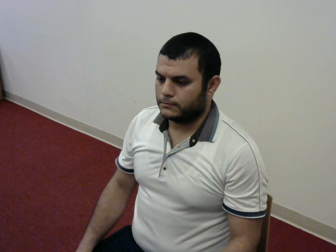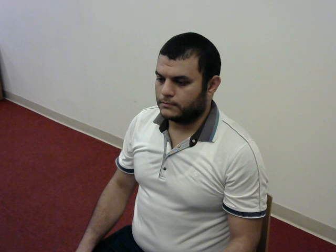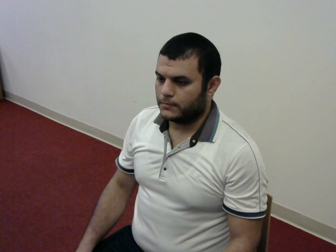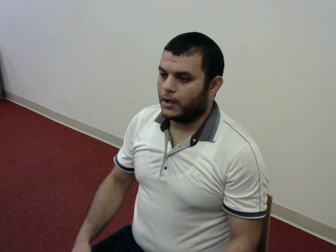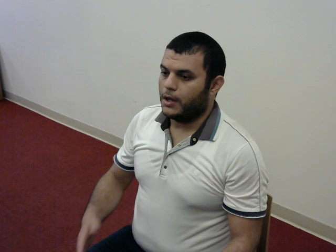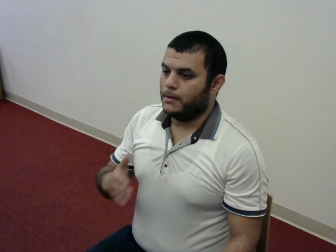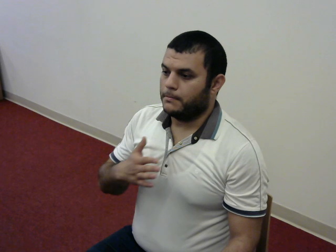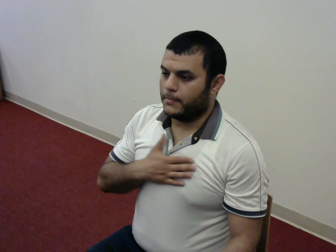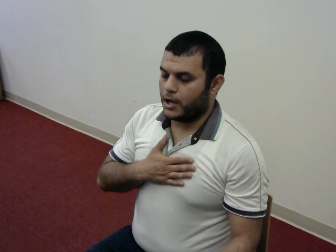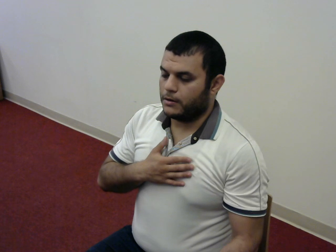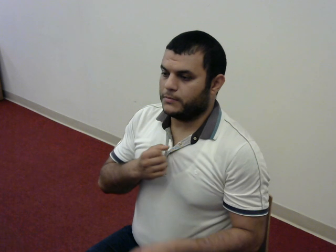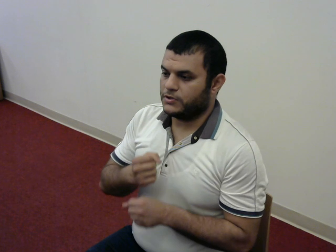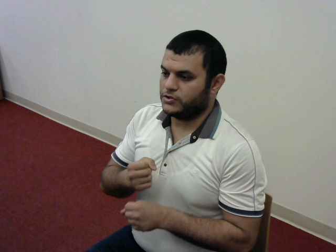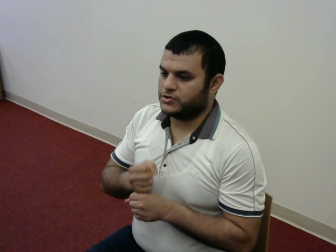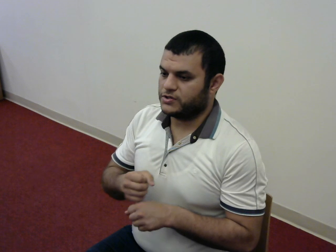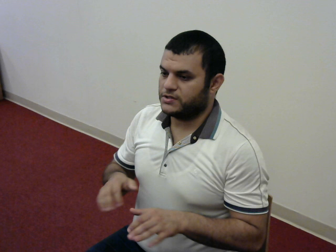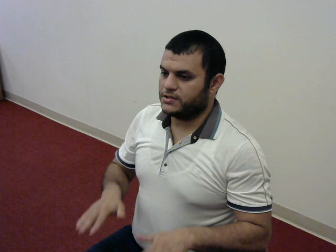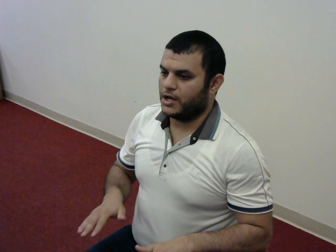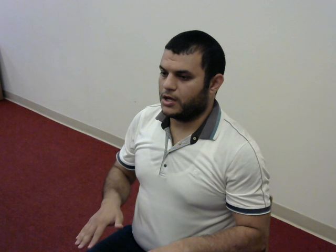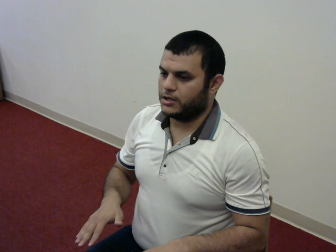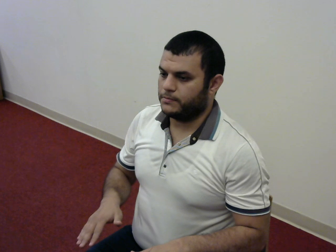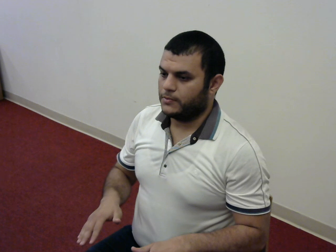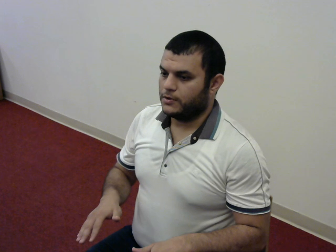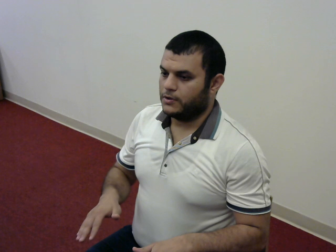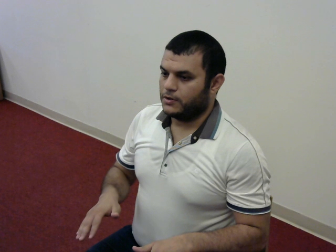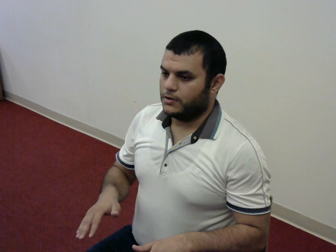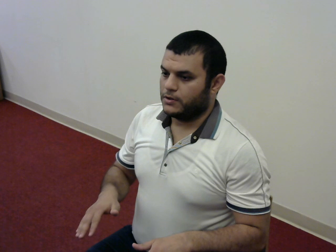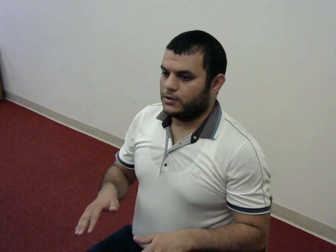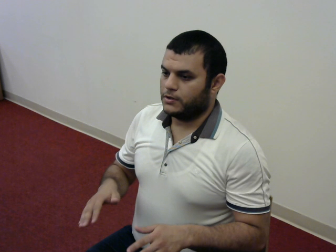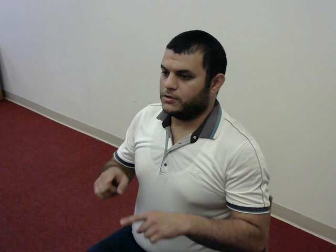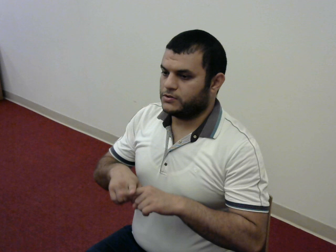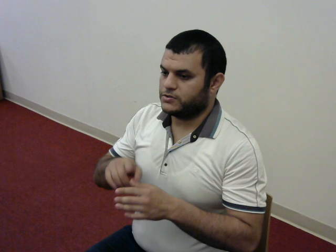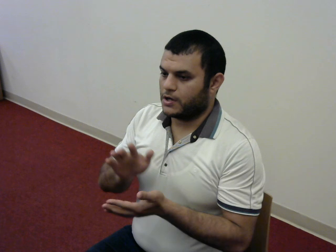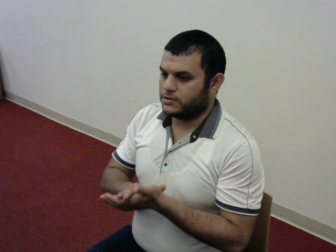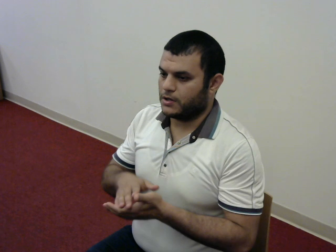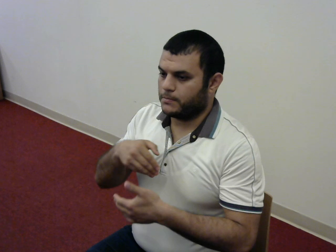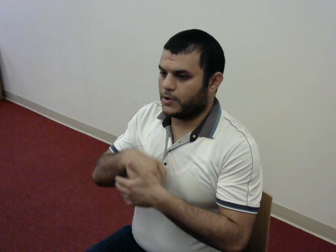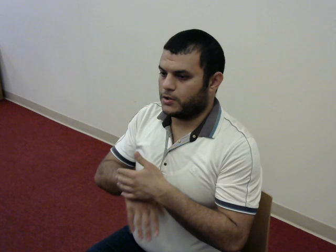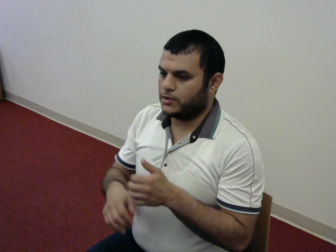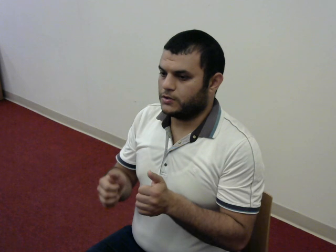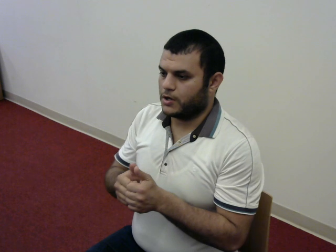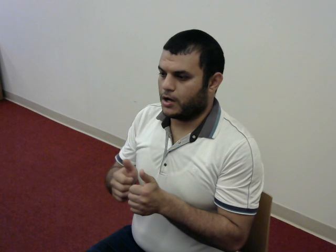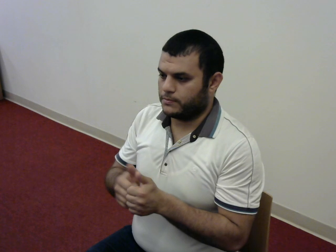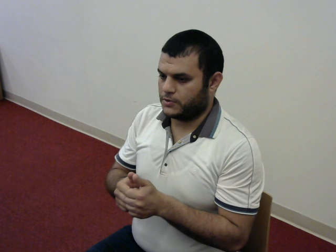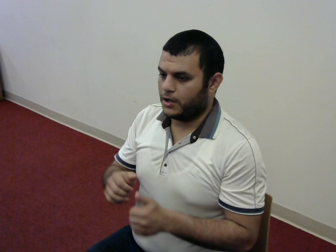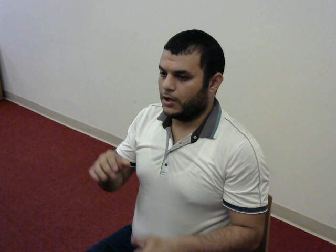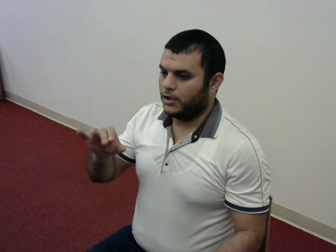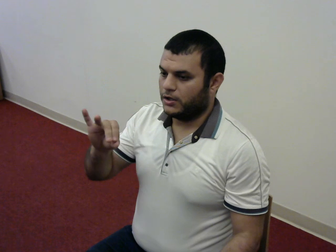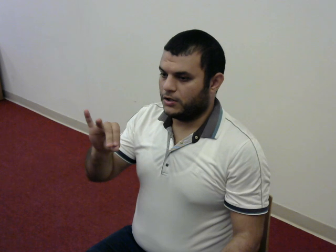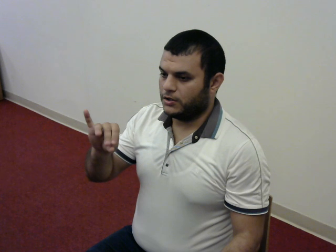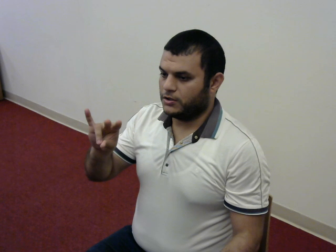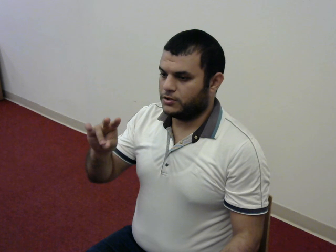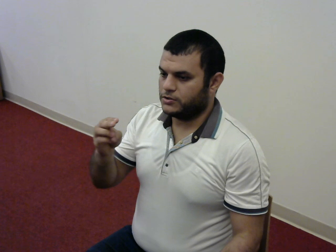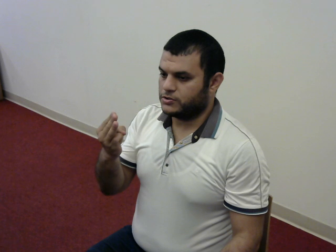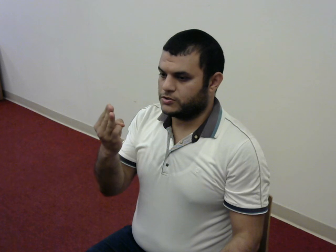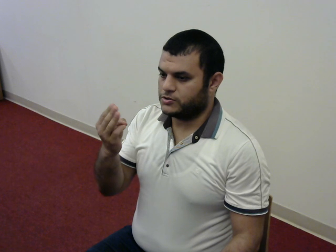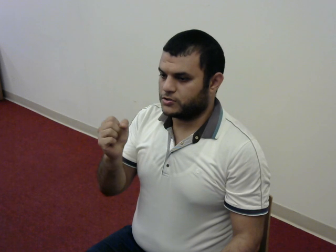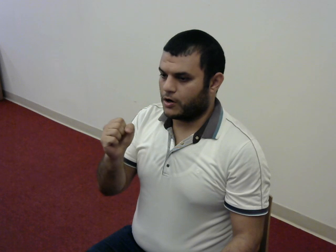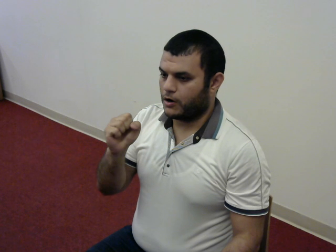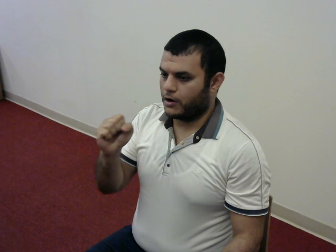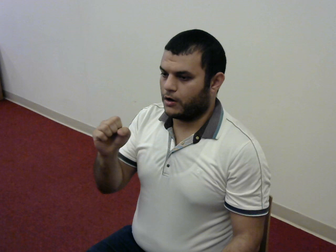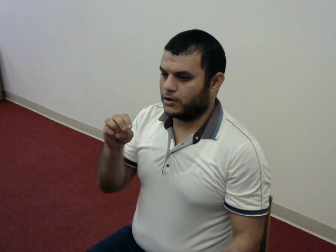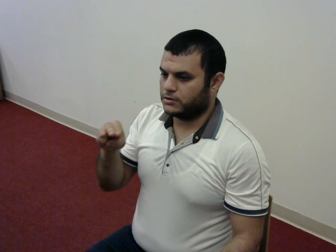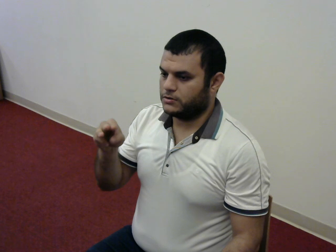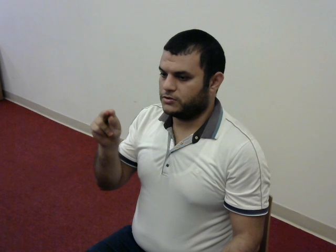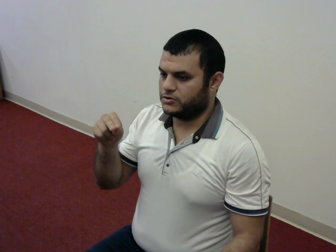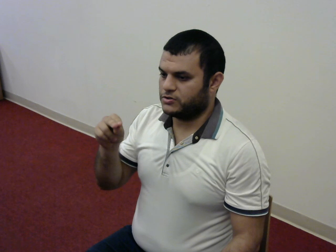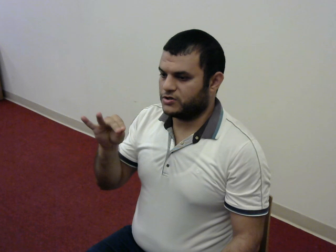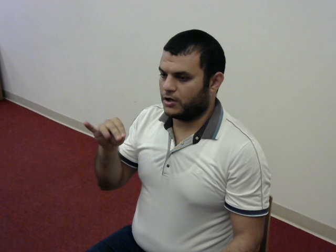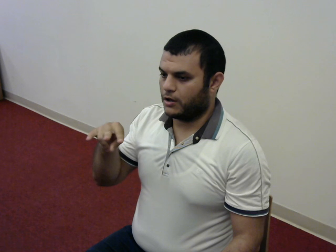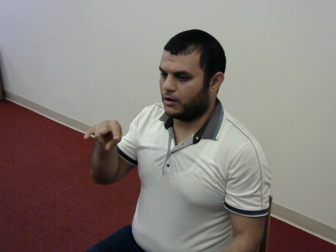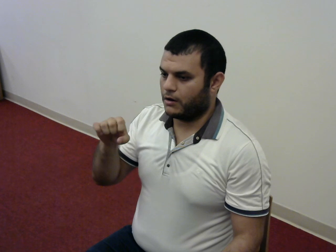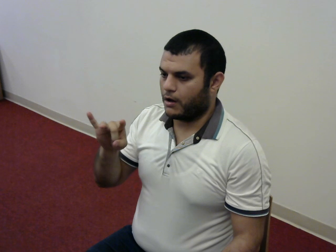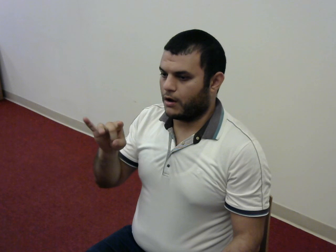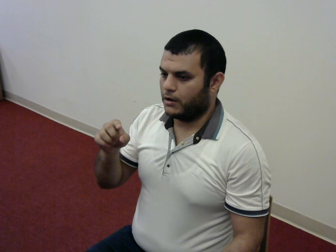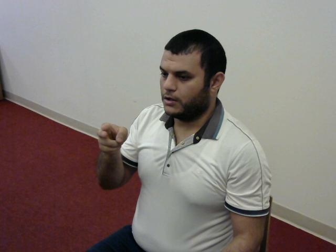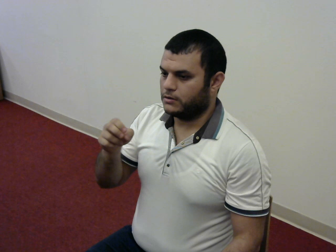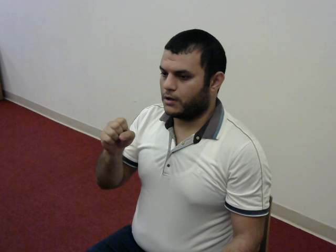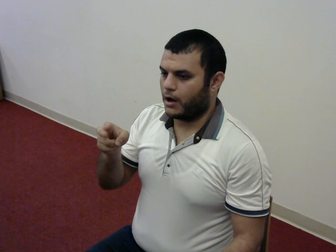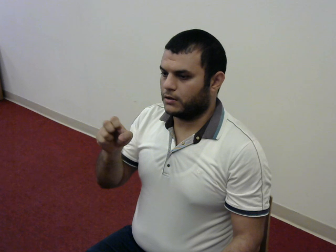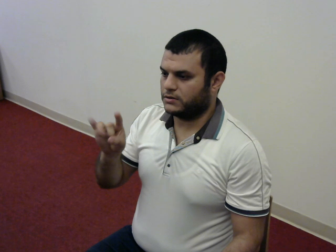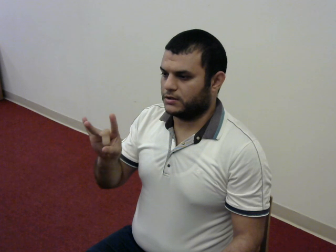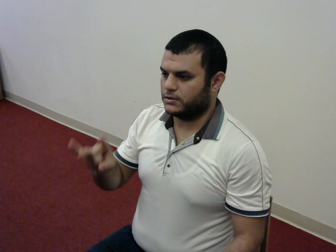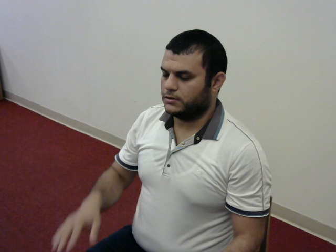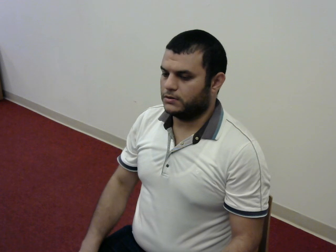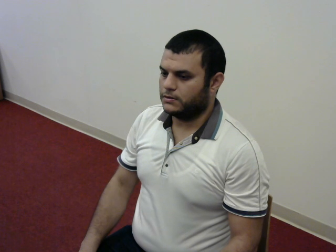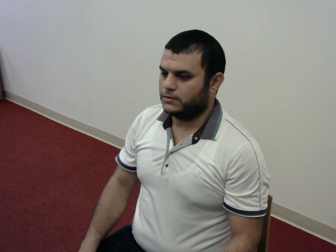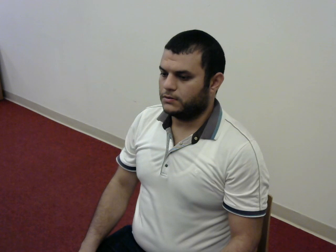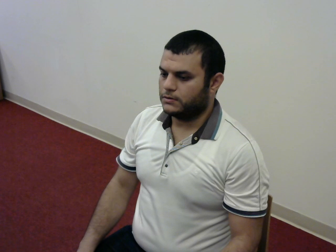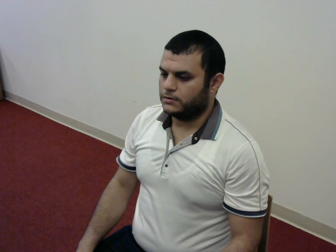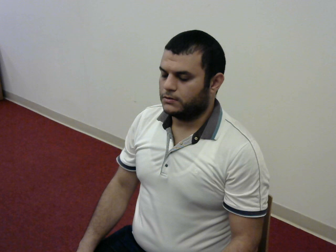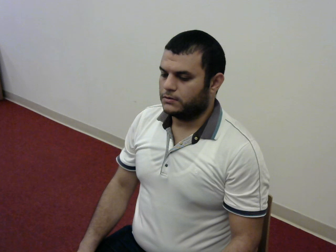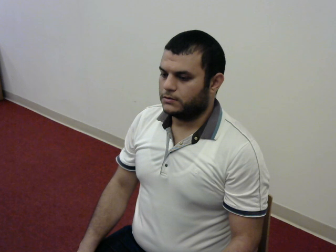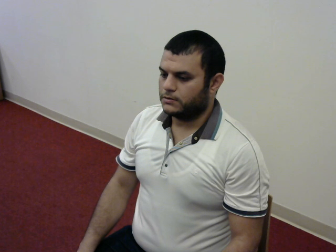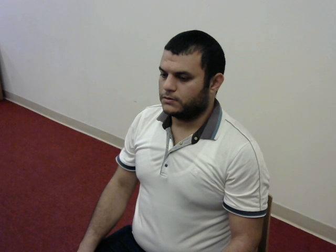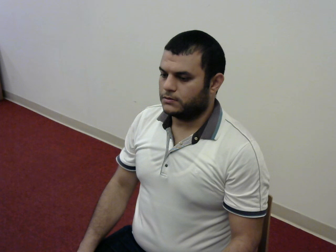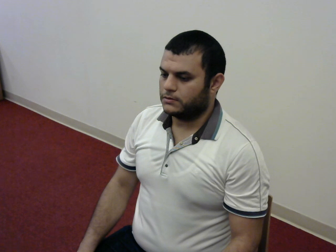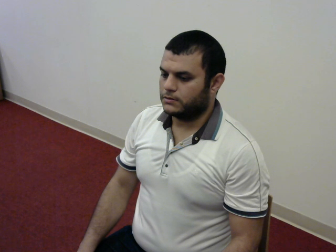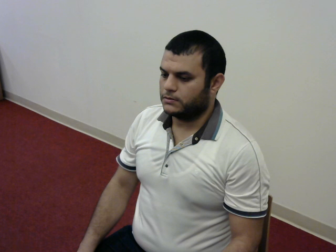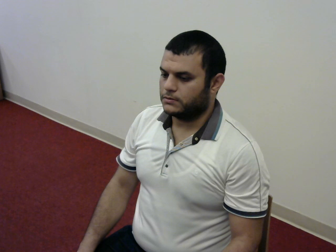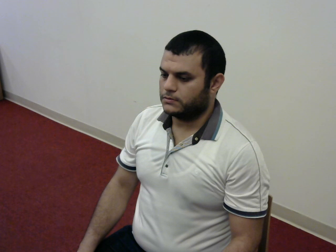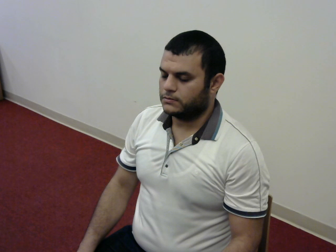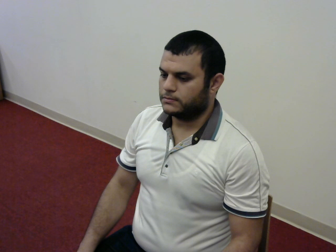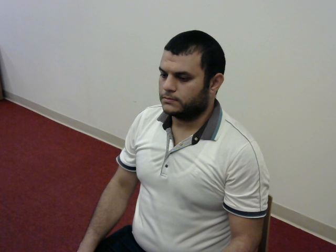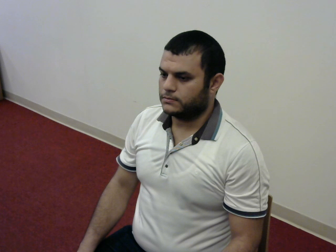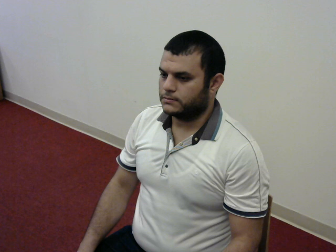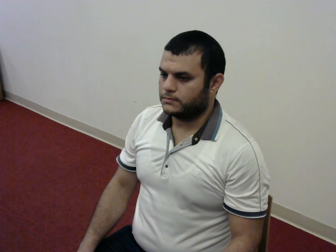Mənim iş yerim İnşaatçılar metrosunun yanındadadır